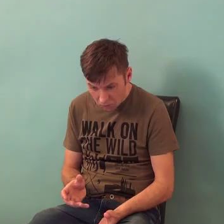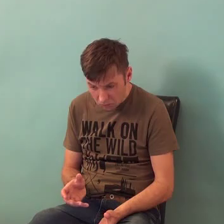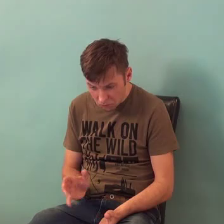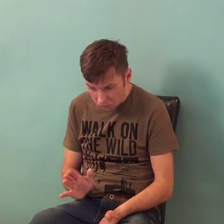Już.